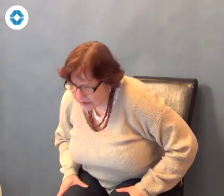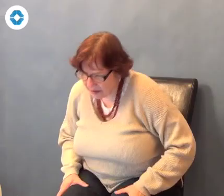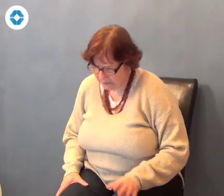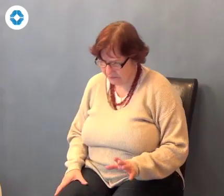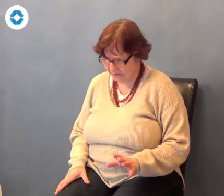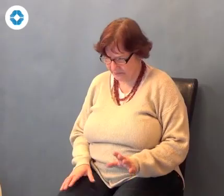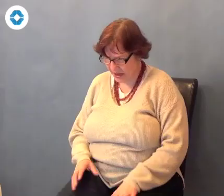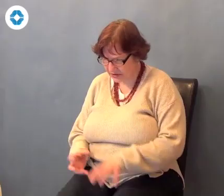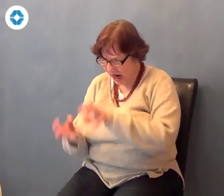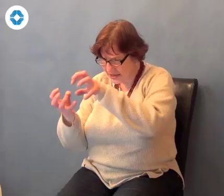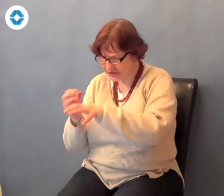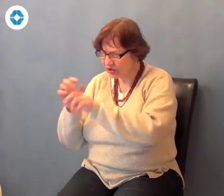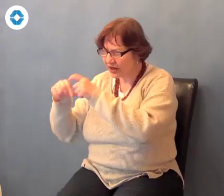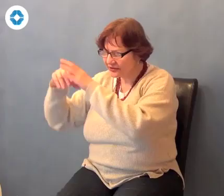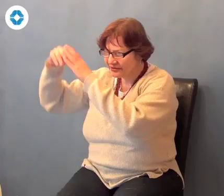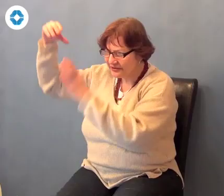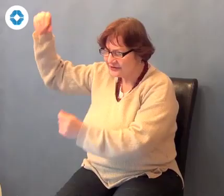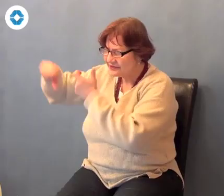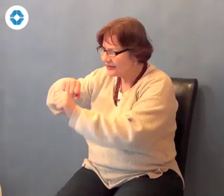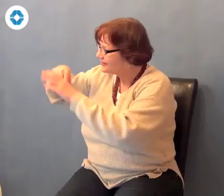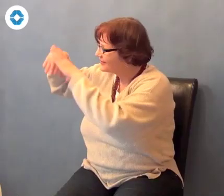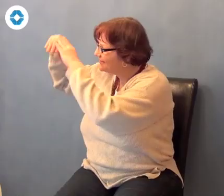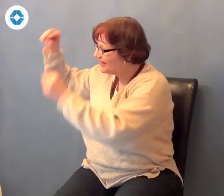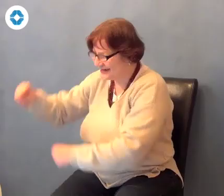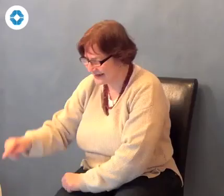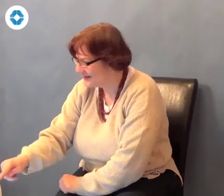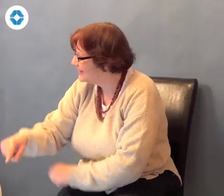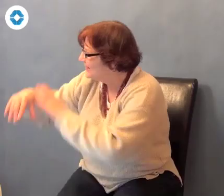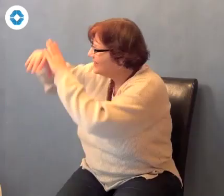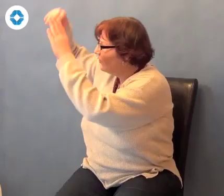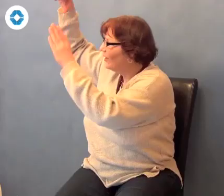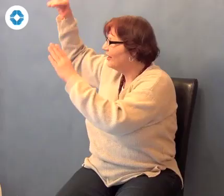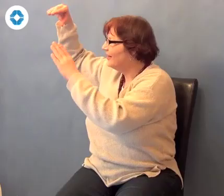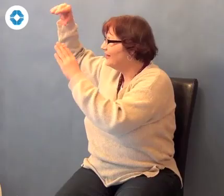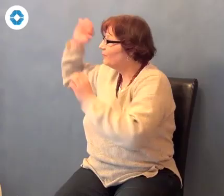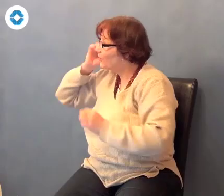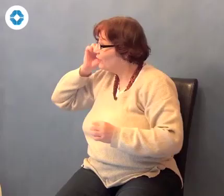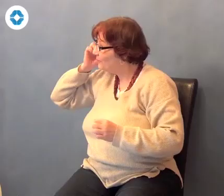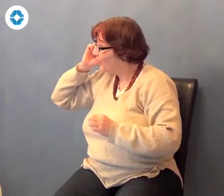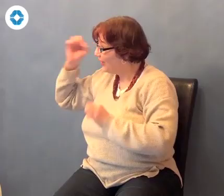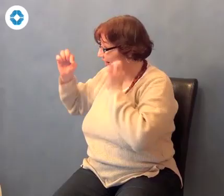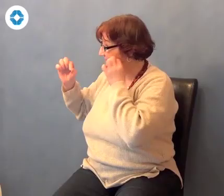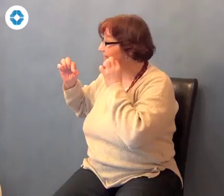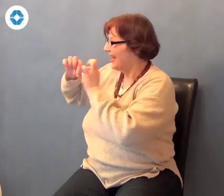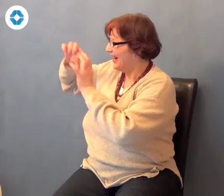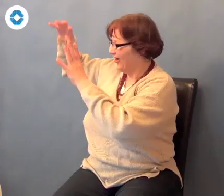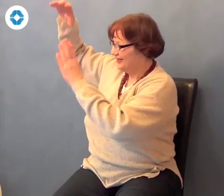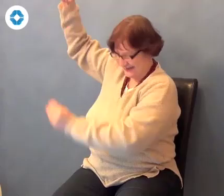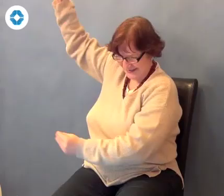Pies szczeka w kierunku ula.